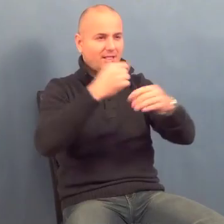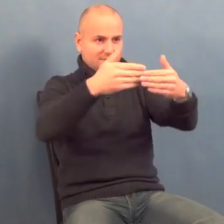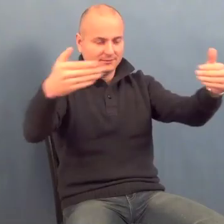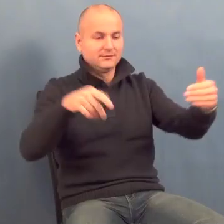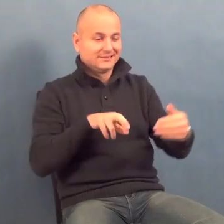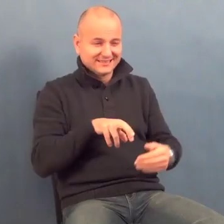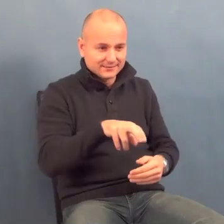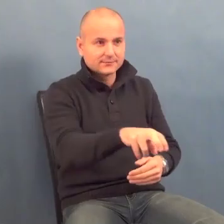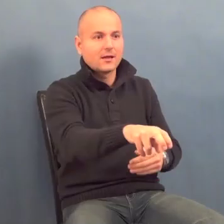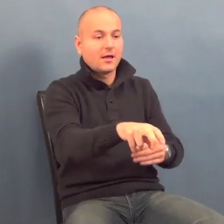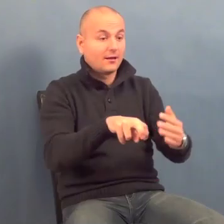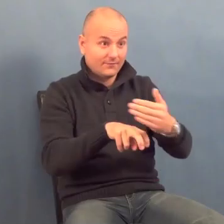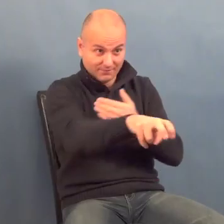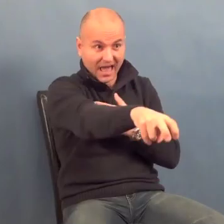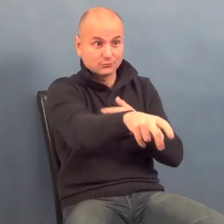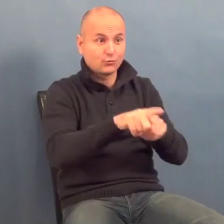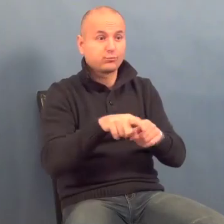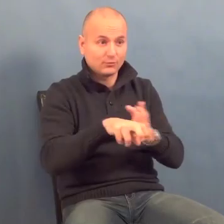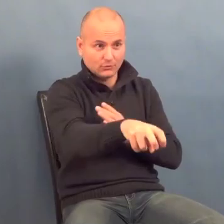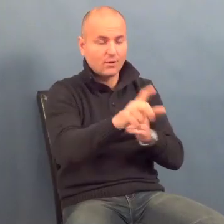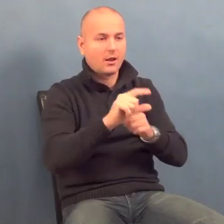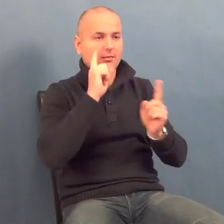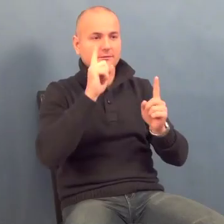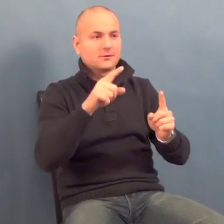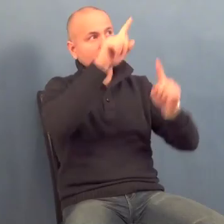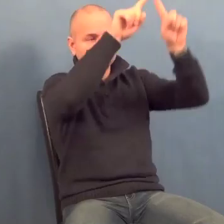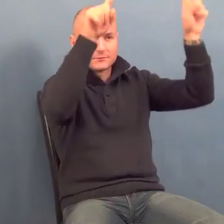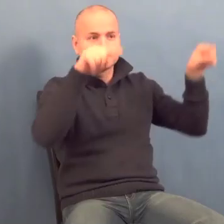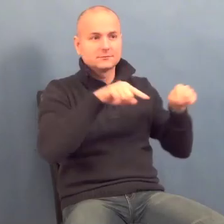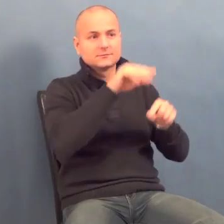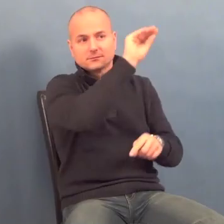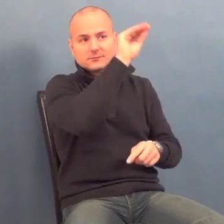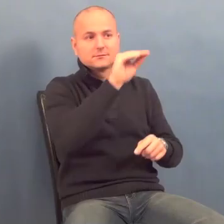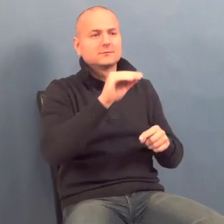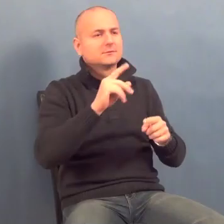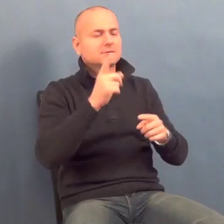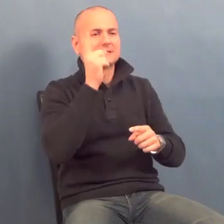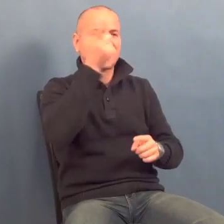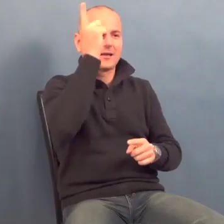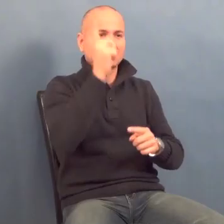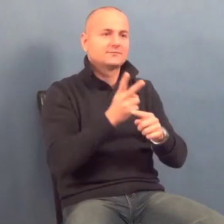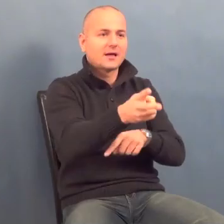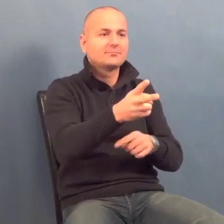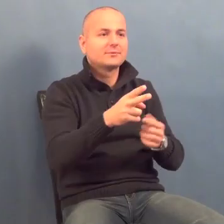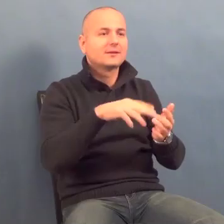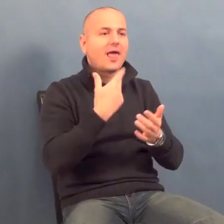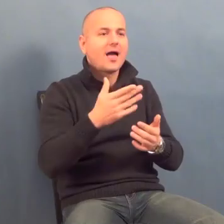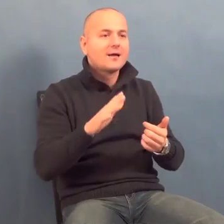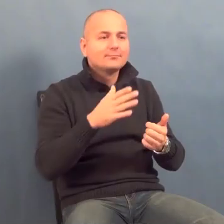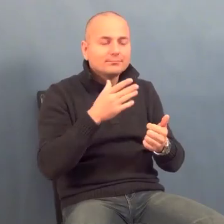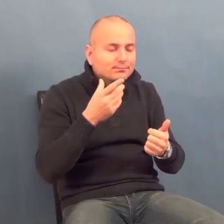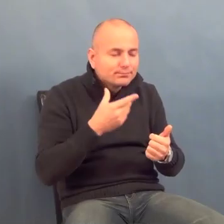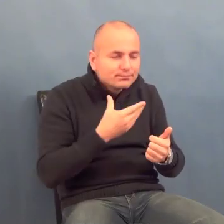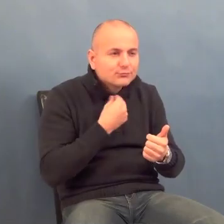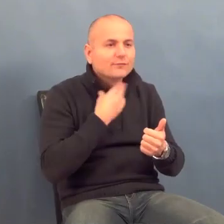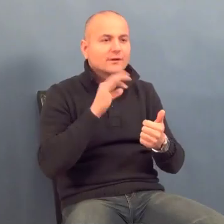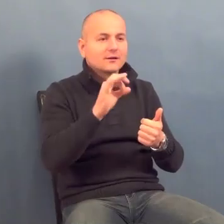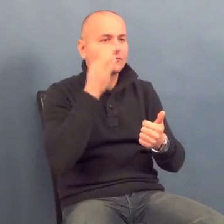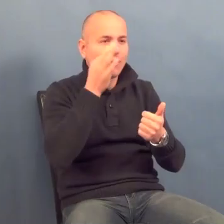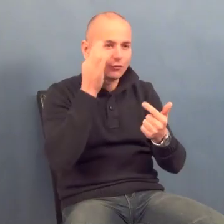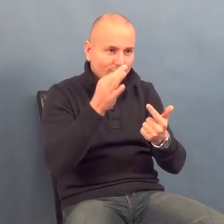Idzie, wszedł do budynku, ale nie zauważył kartki z zakazem wejścia dla psów i kotów.